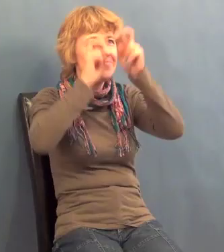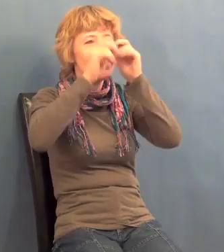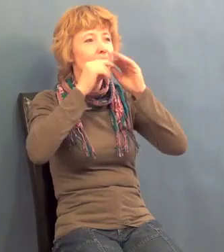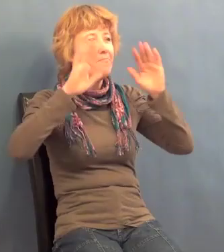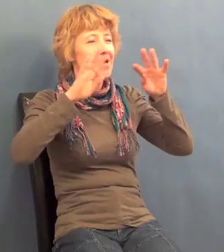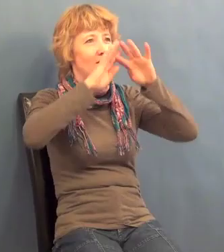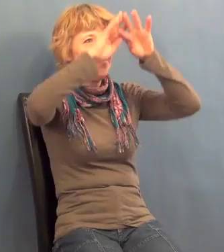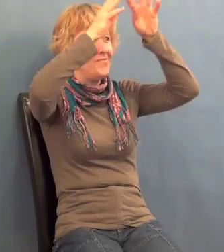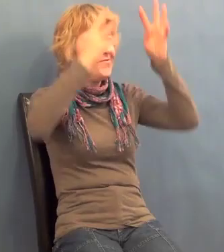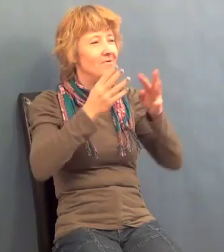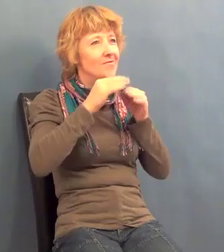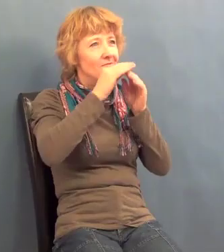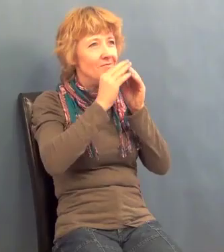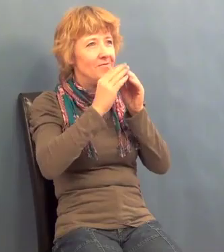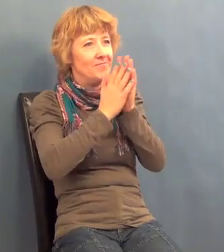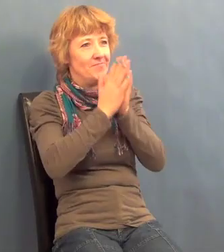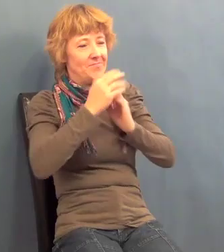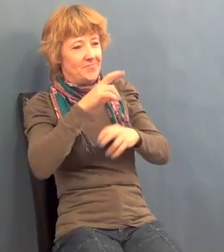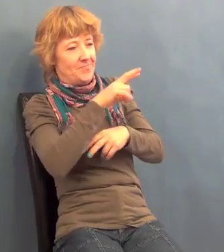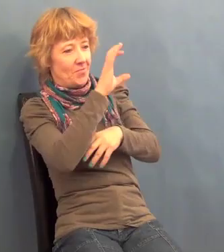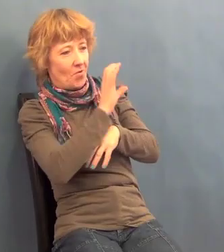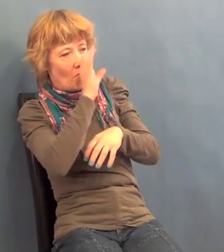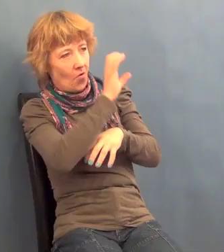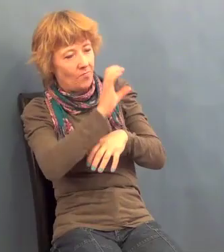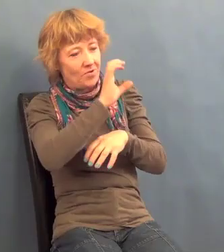A ptak jest w klatce, kot zaciera ręce, ogląda go.